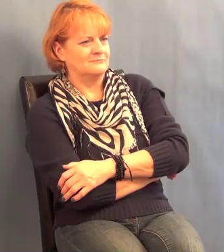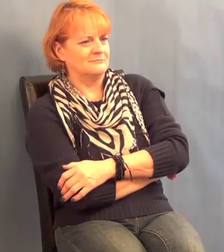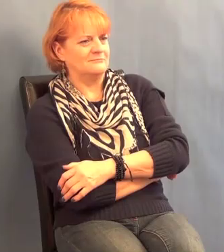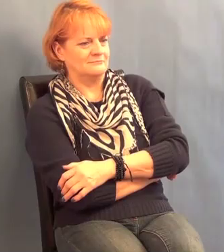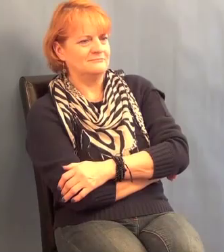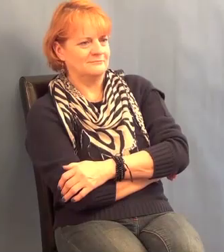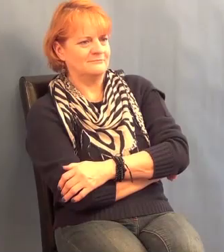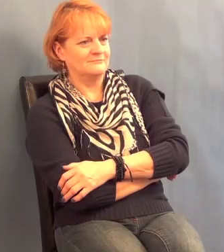Obudziła się, przestraszona.